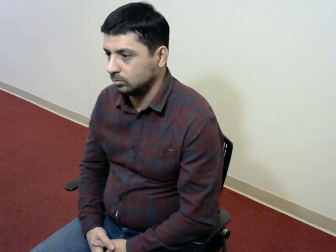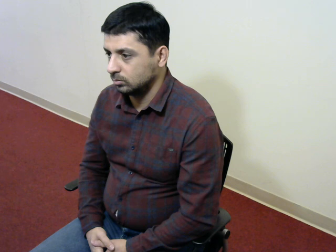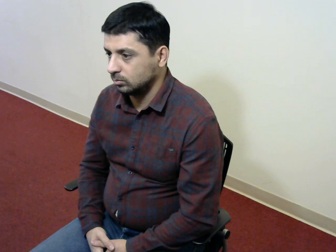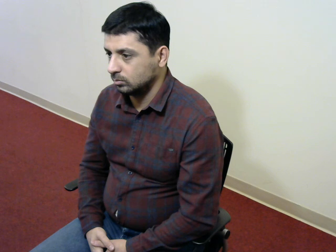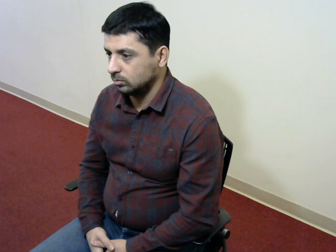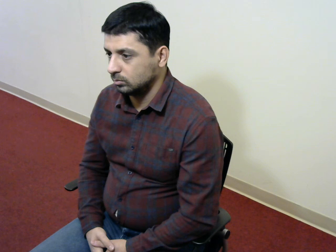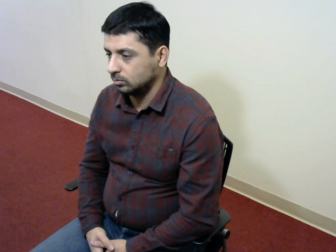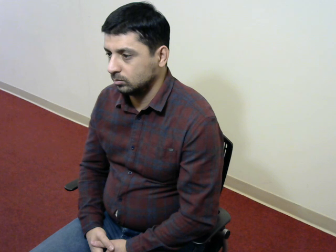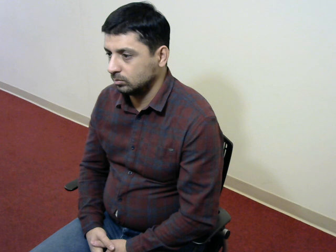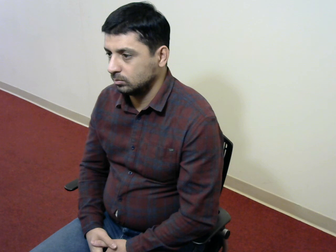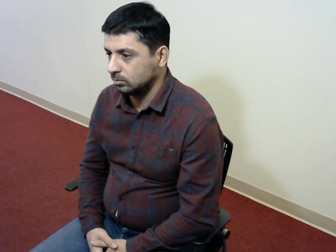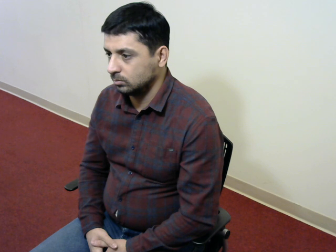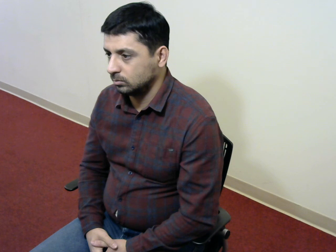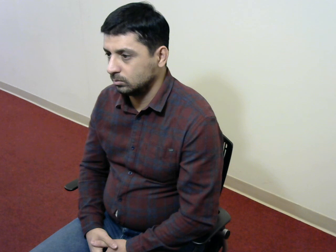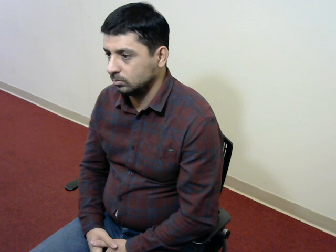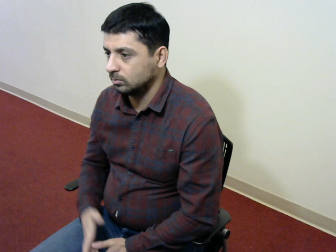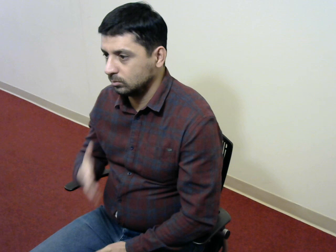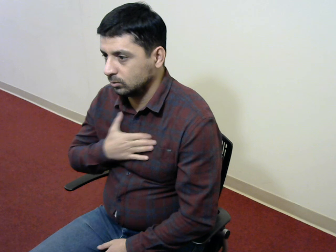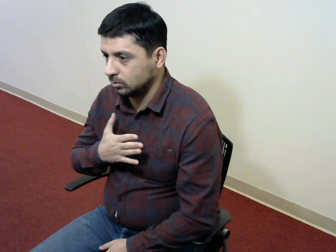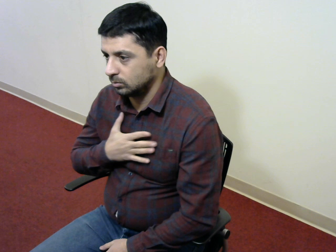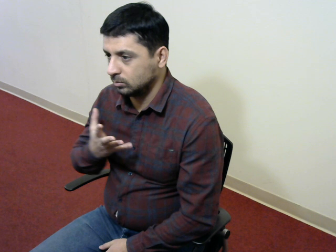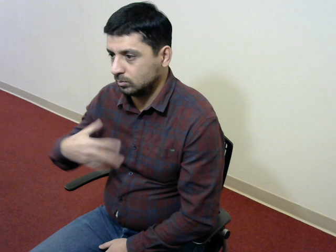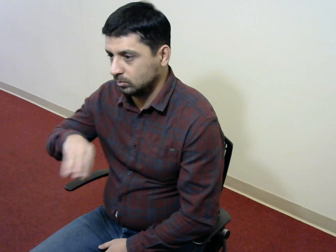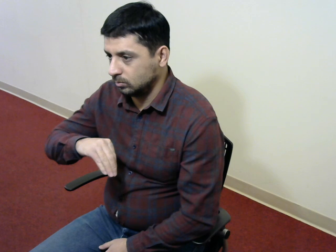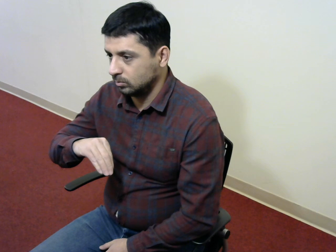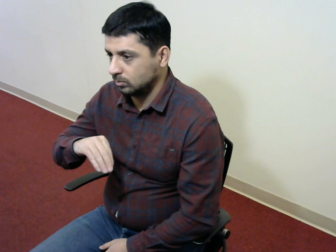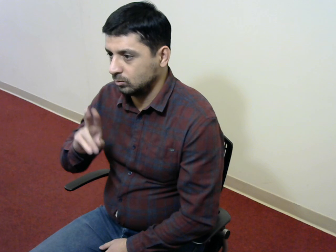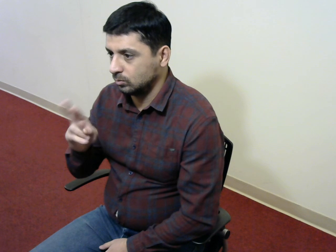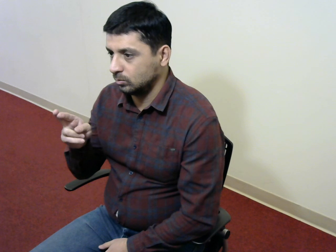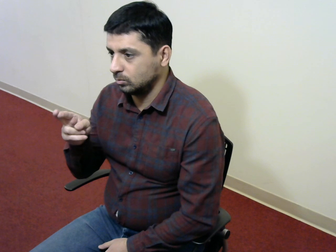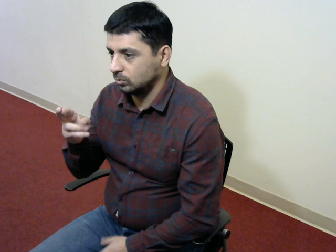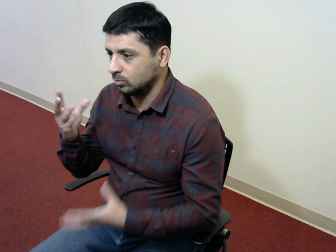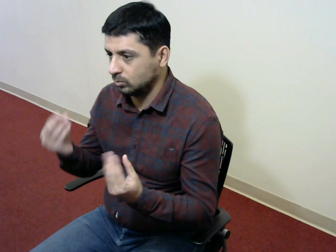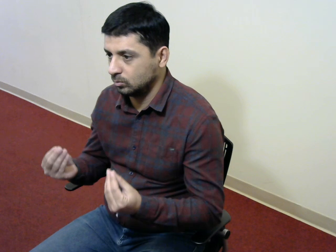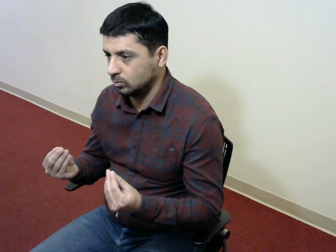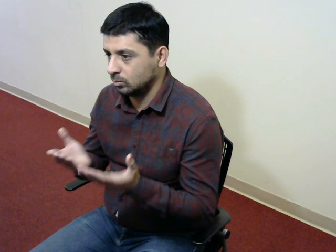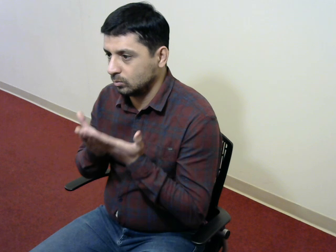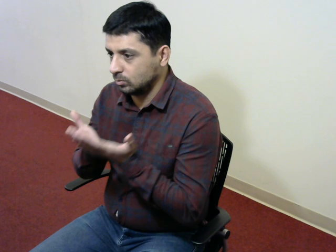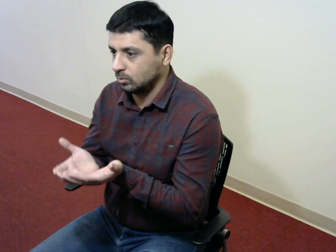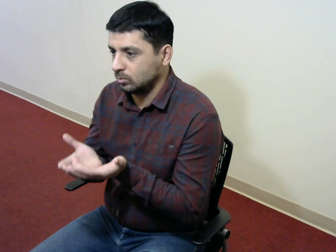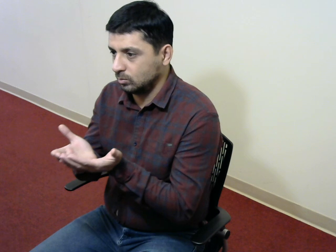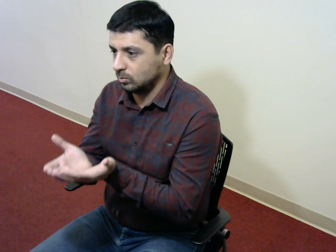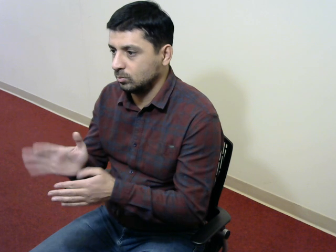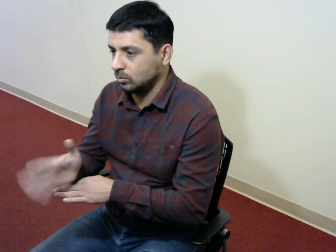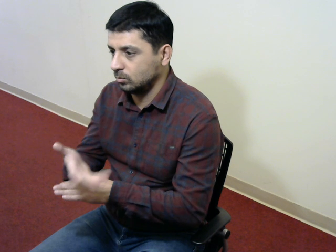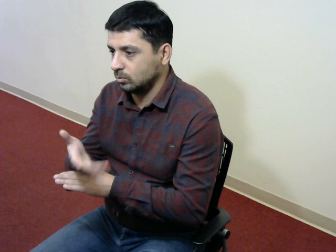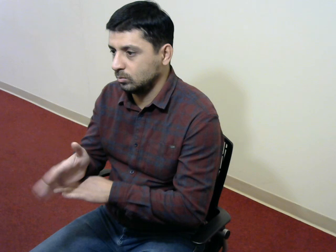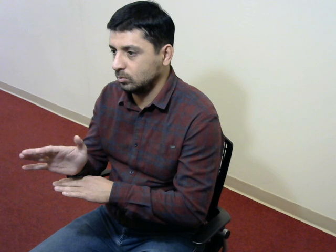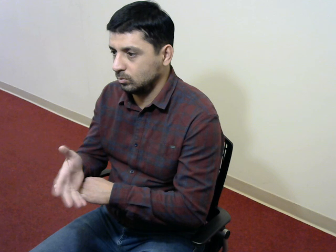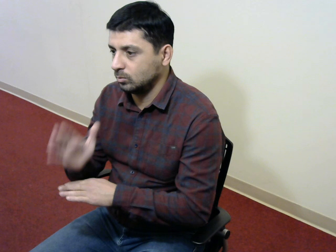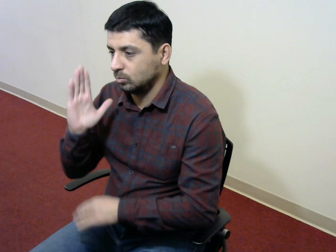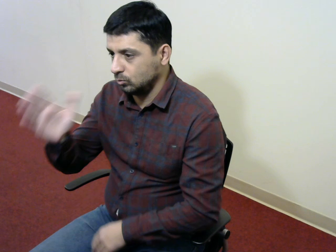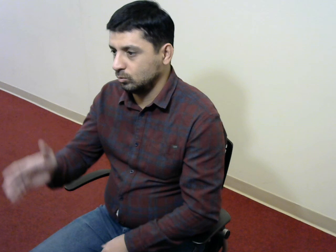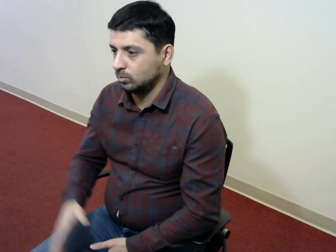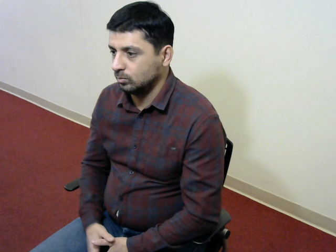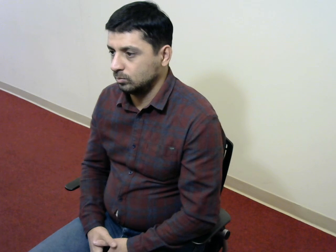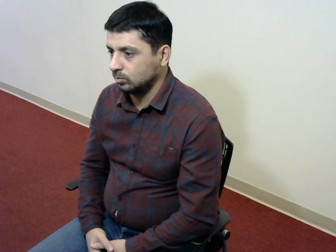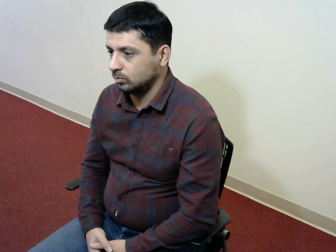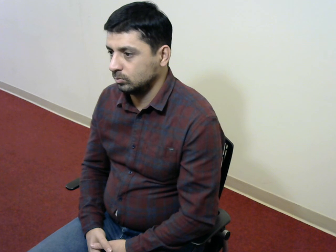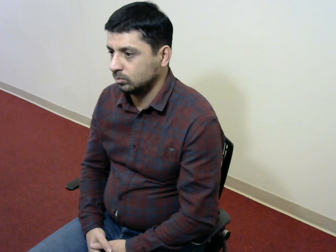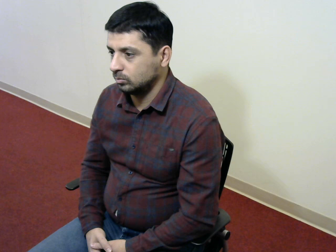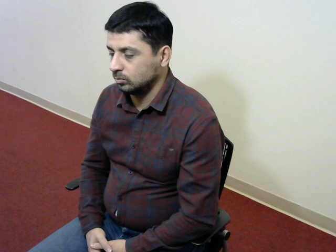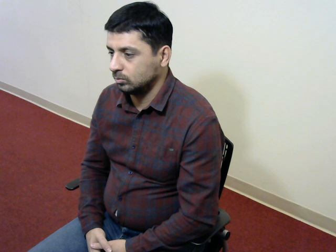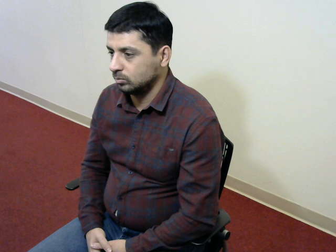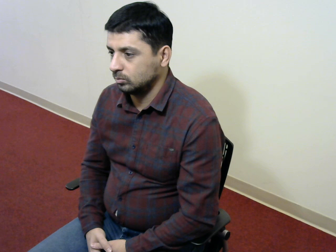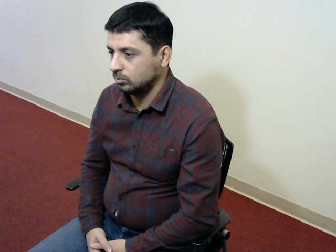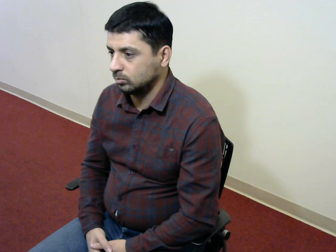Biz cümə günü gəmi gəzintisində olacağıq